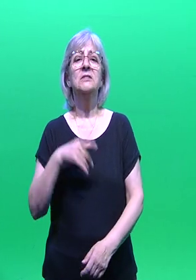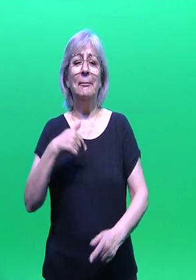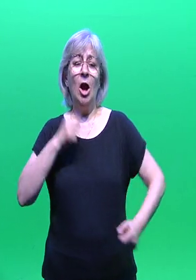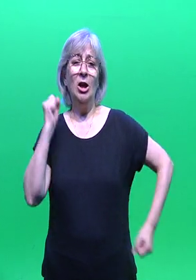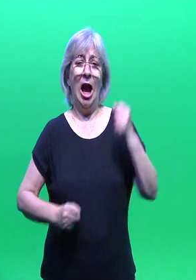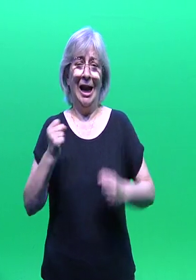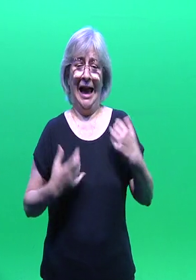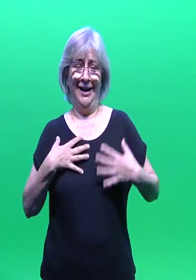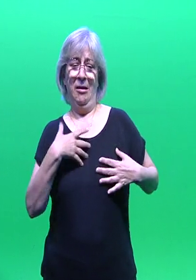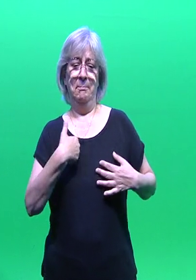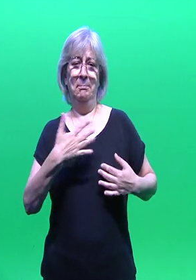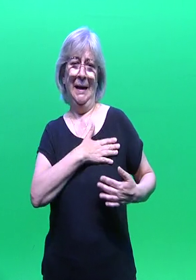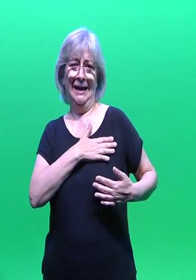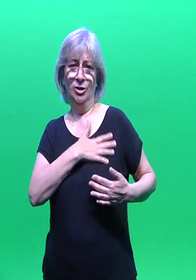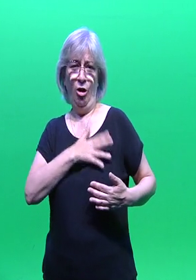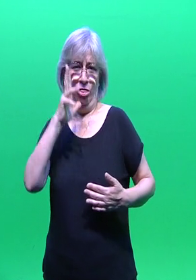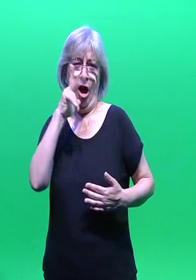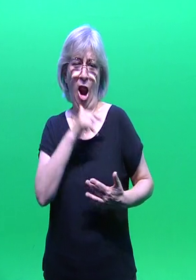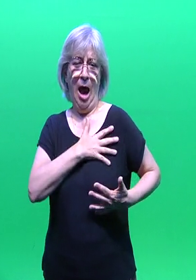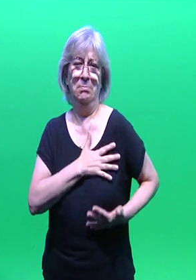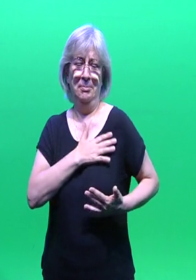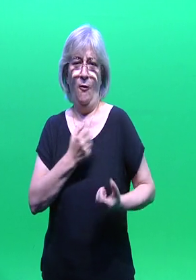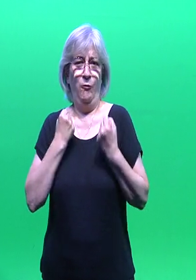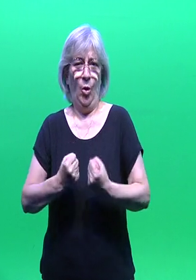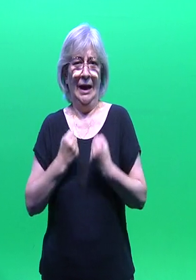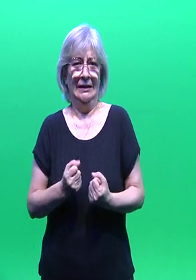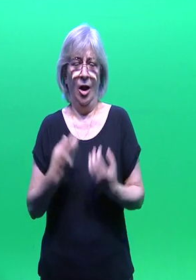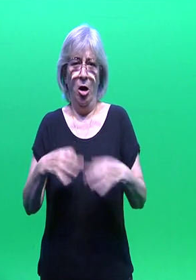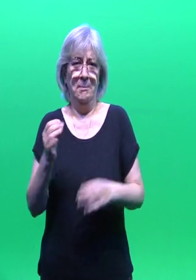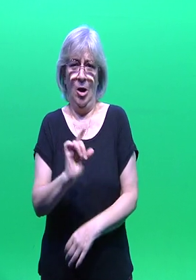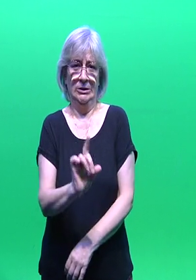Estava corrent i em va començar a fer mal el pit esquerre, molt de mal, no és normal.